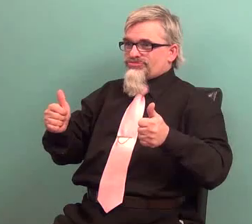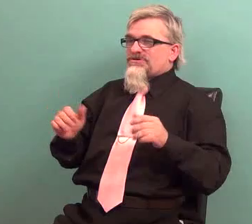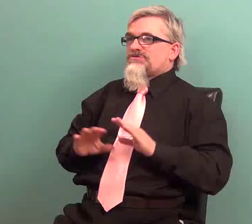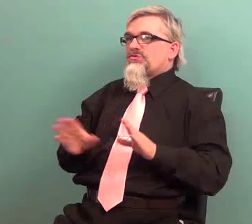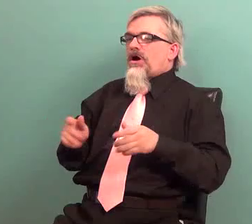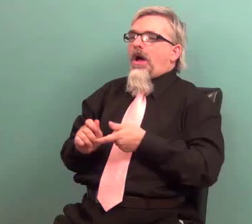Rzucił czymś za siebie.